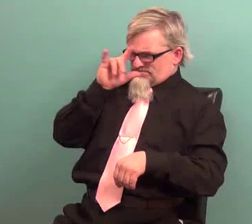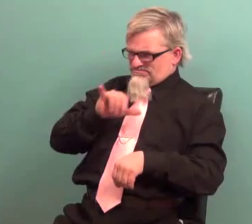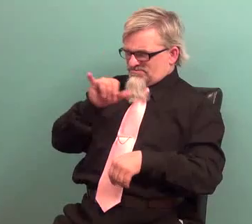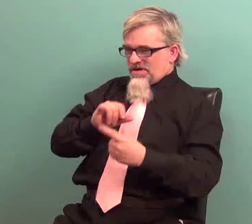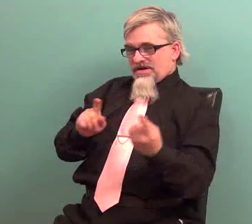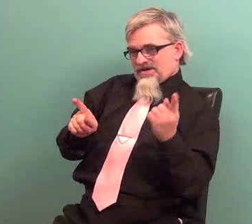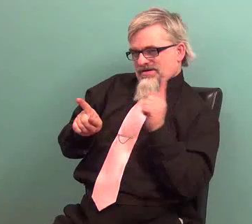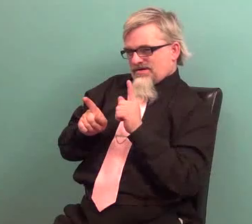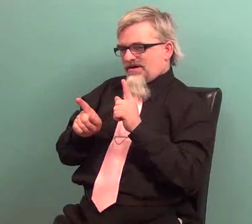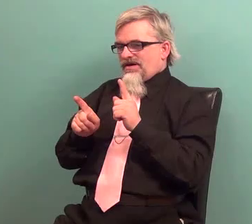Podchodzi ktoś jeszcze.